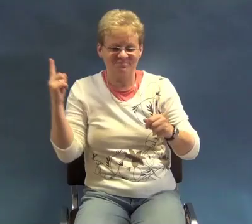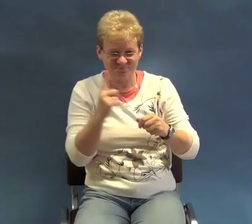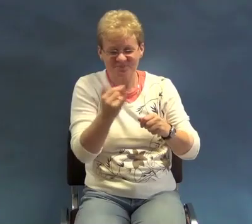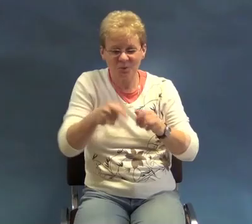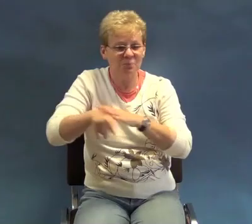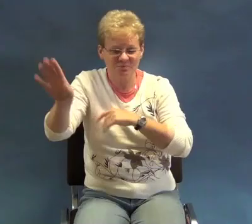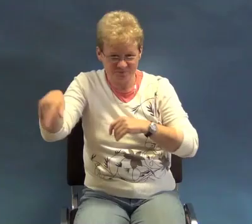Dziecko uciekło.